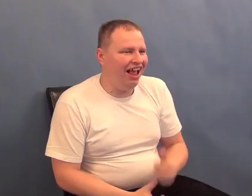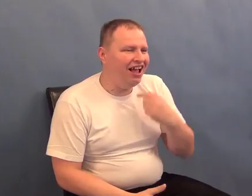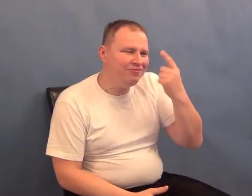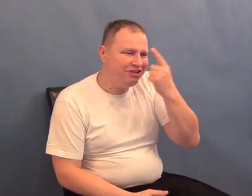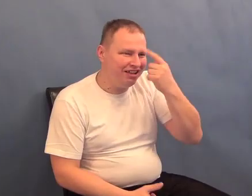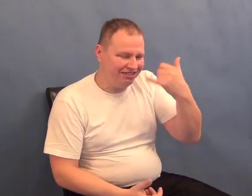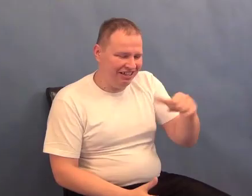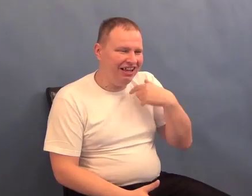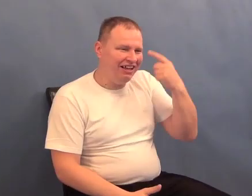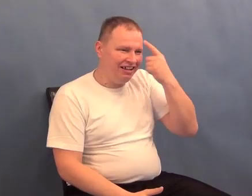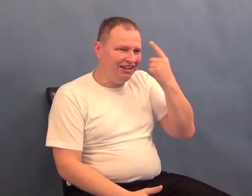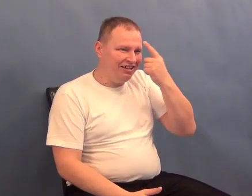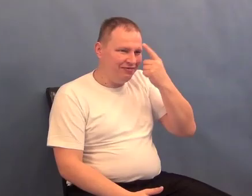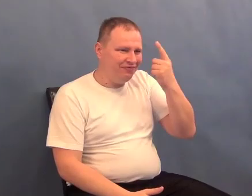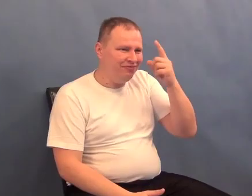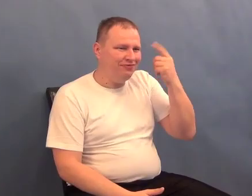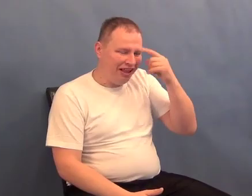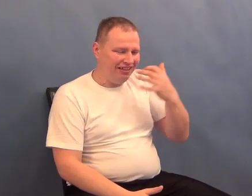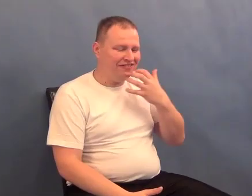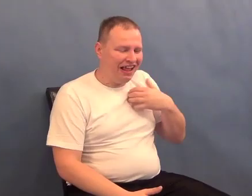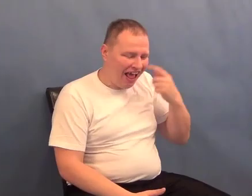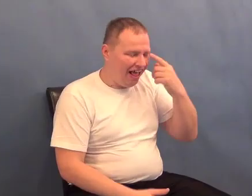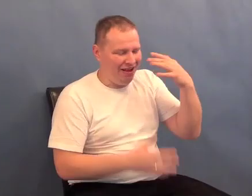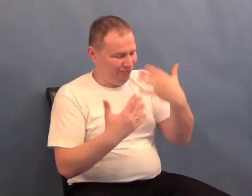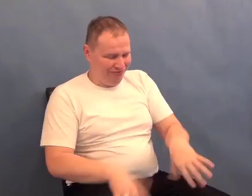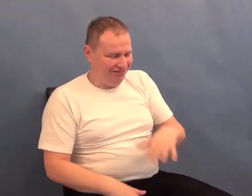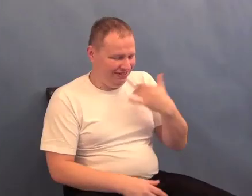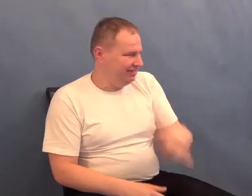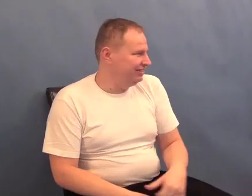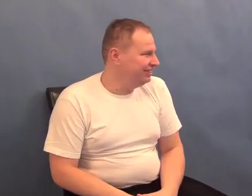Inaczej myślałem, wcześniej myślałem inaczej i teraz już wiem.